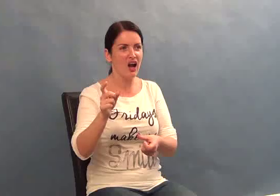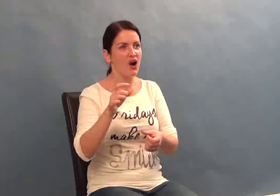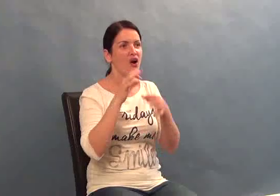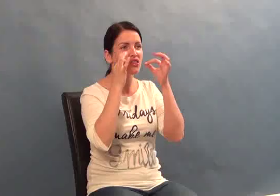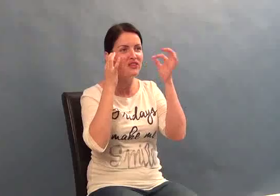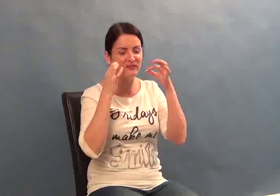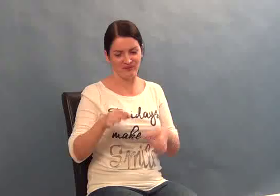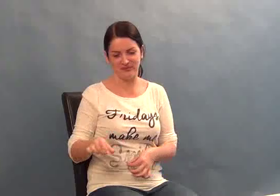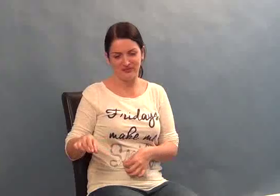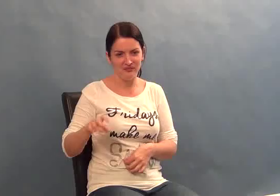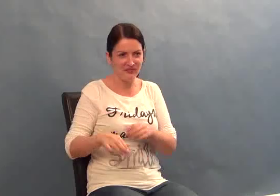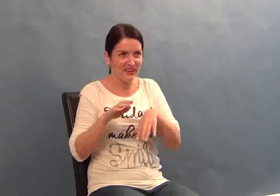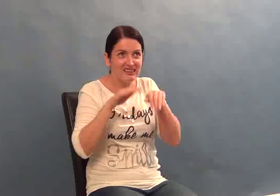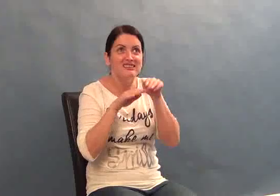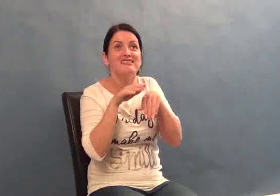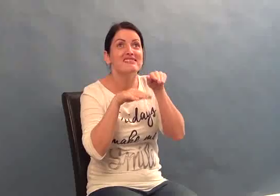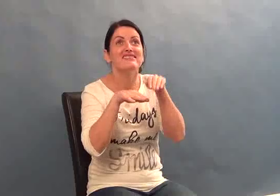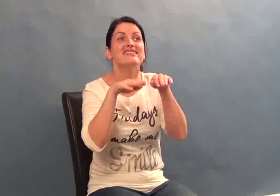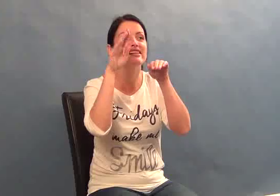Kot szedł do rynny.